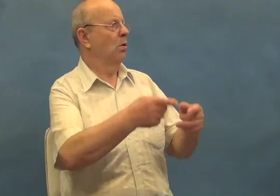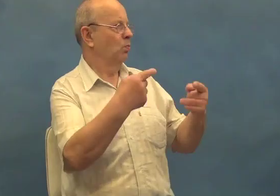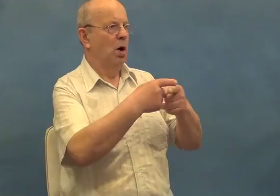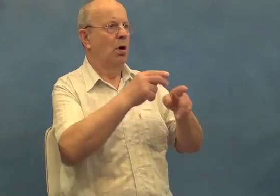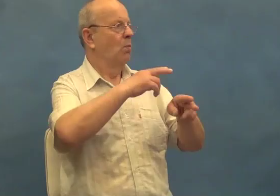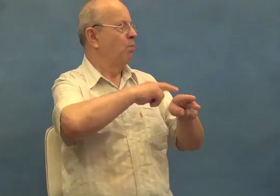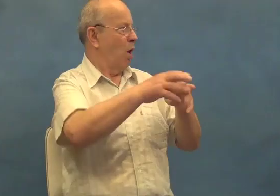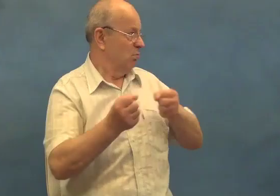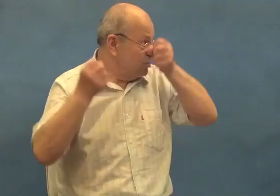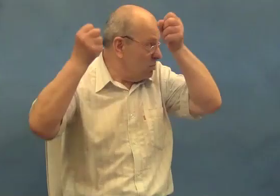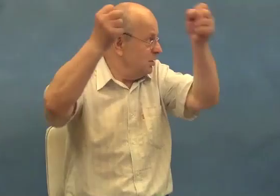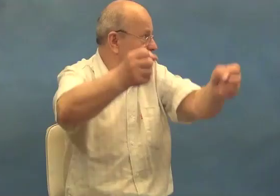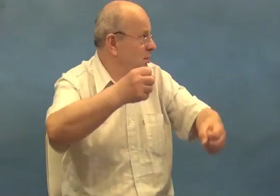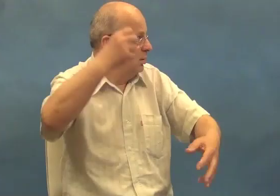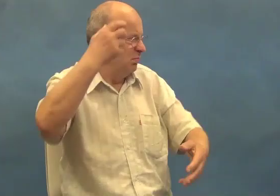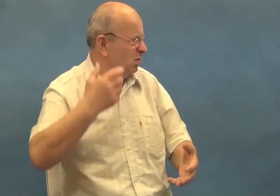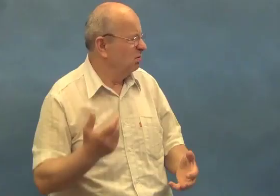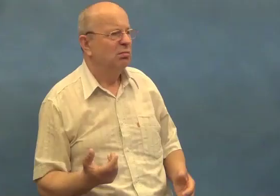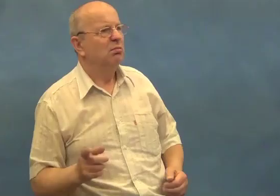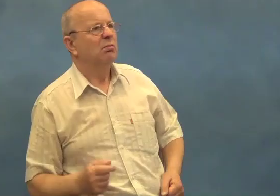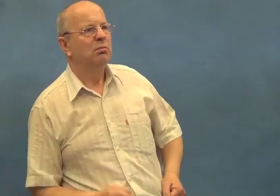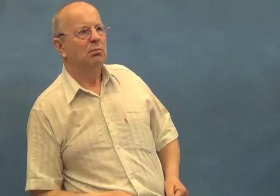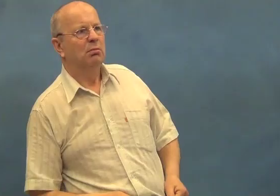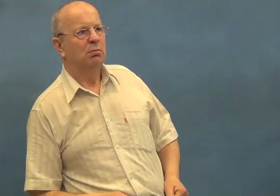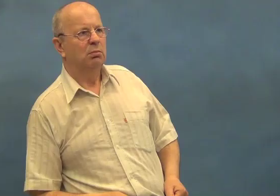Czy można zanieść prysznic na pole? Nie?